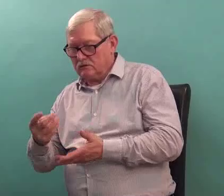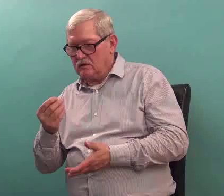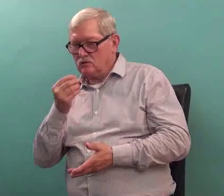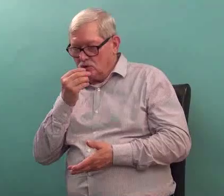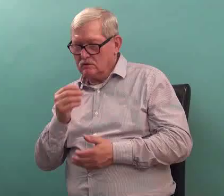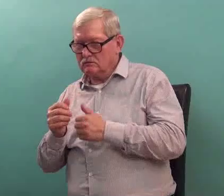Chaplin całuje monetę.